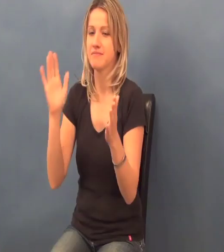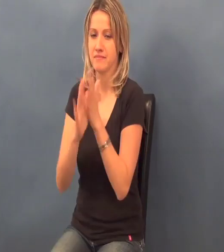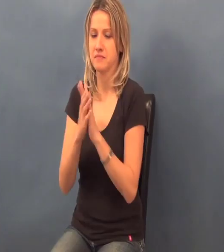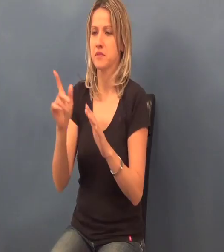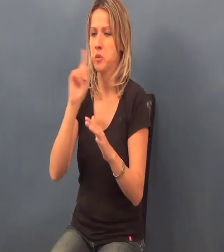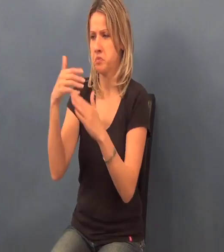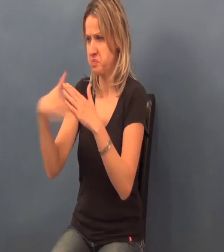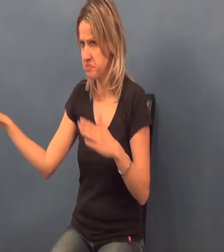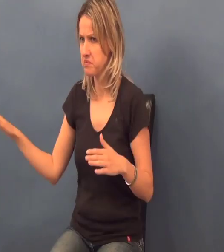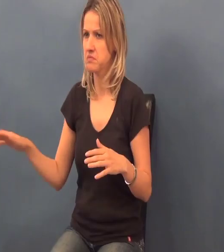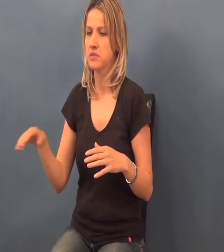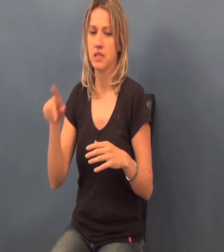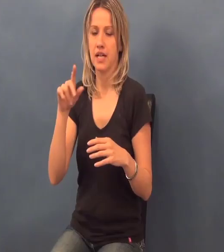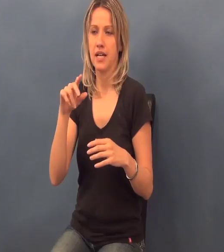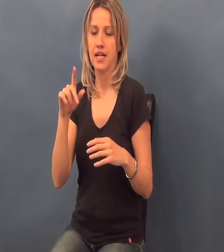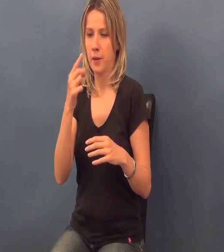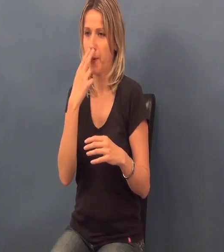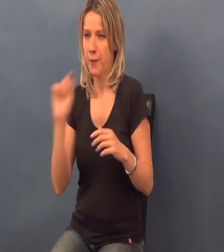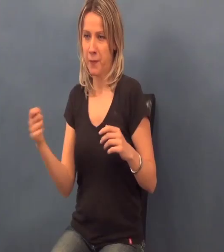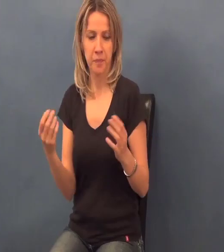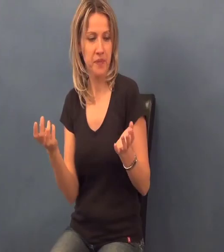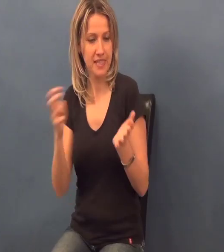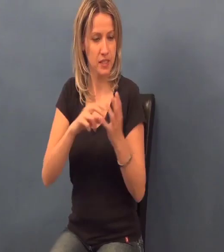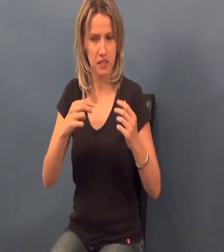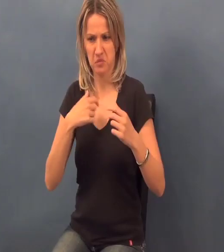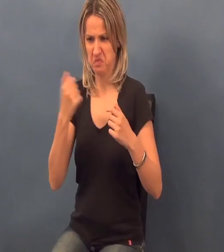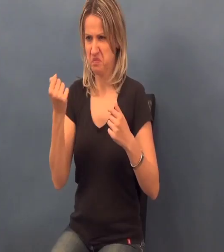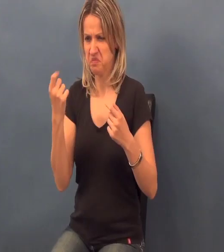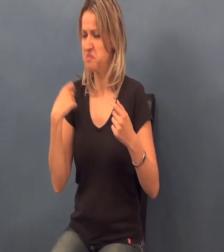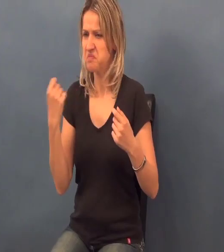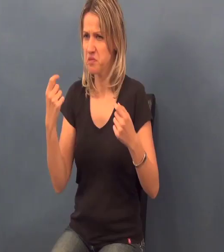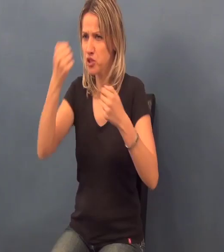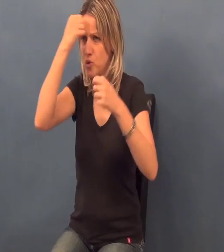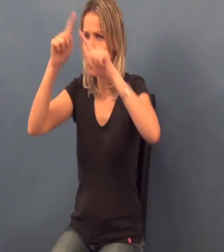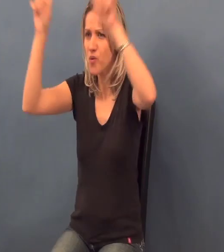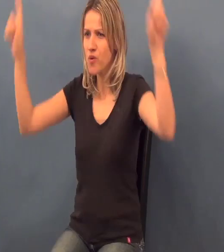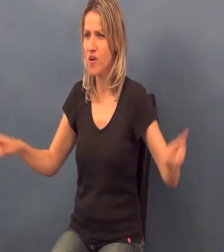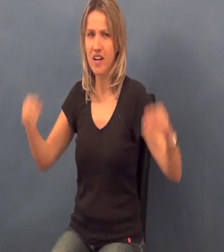Chłopiec wychodzi. Charlie Chaplin wstaje, ma coś dziwnego. Ma plecak z prostokątną szybą.